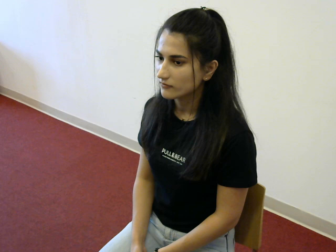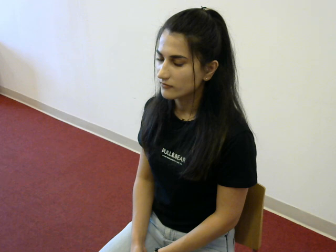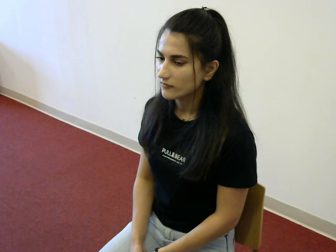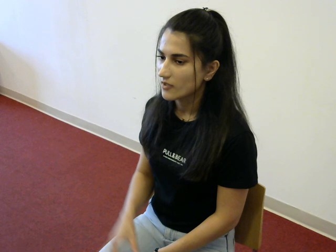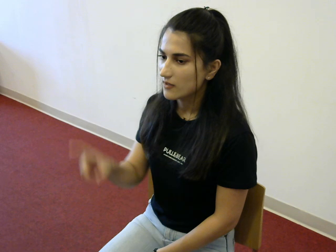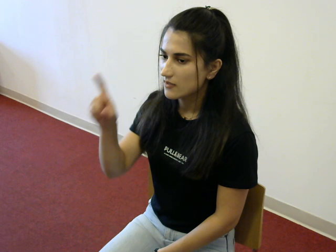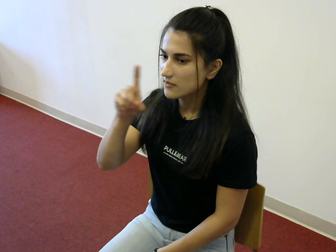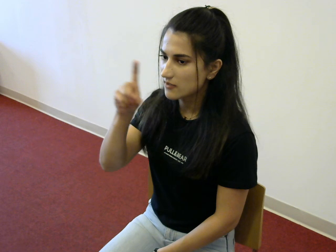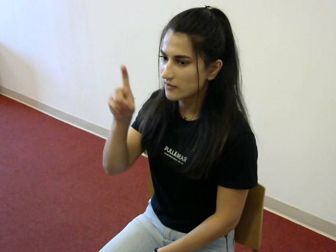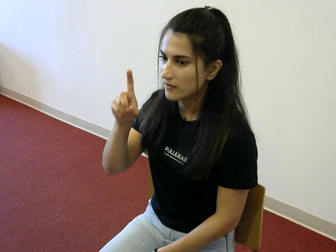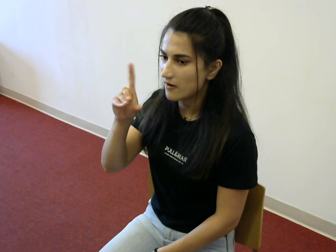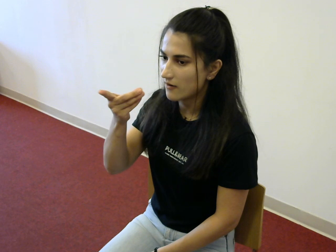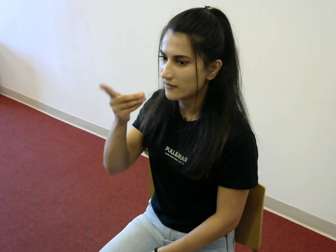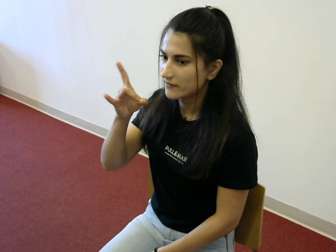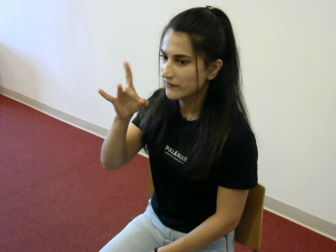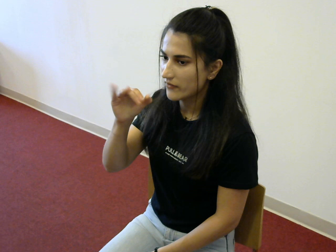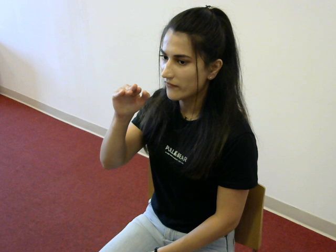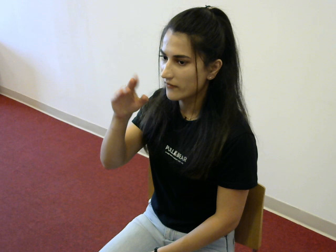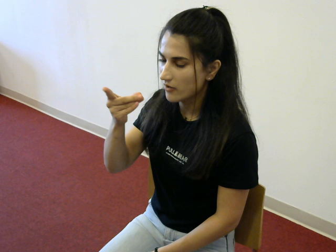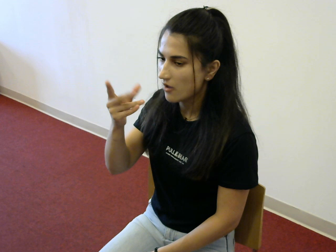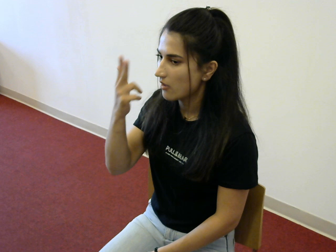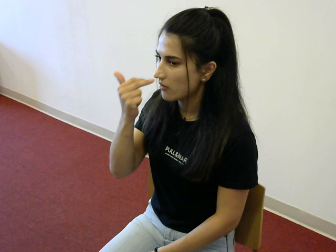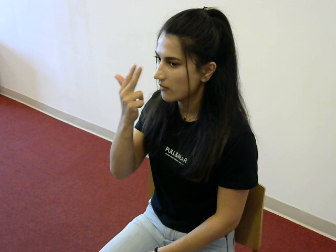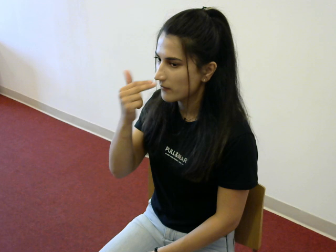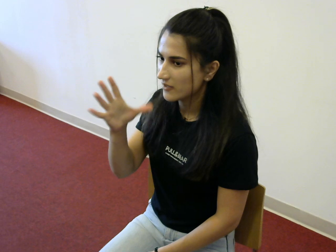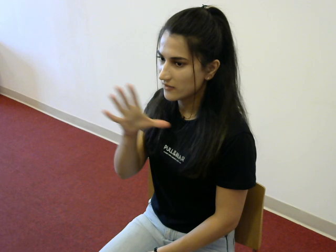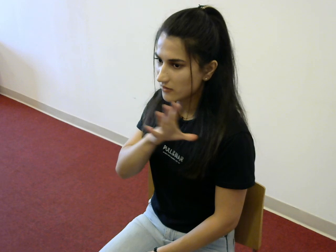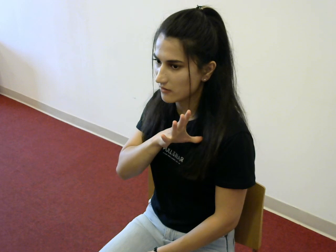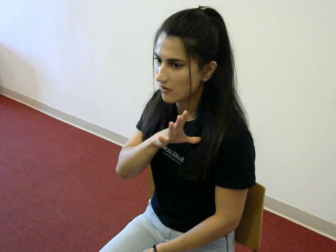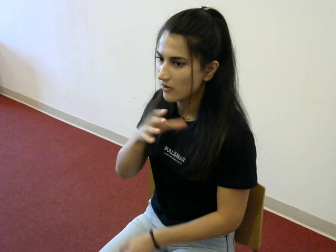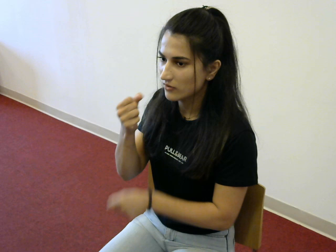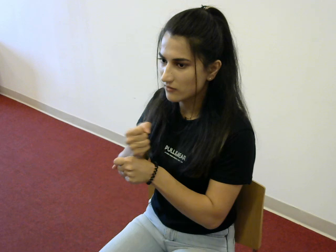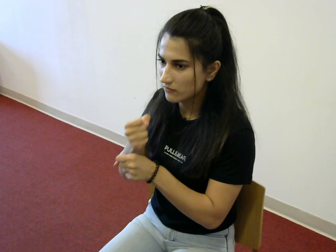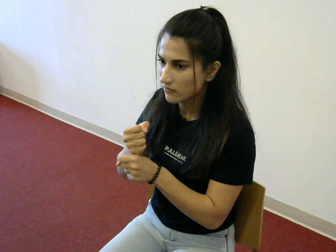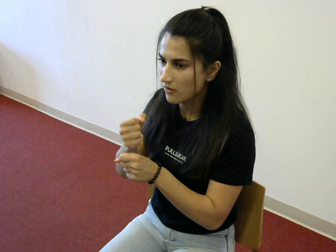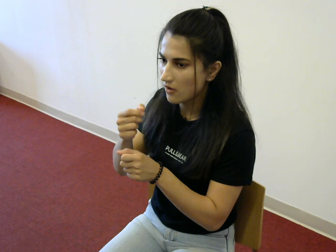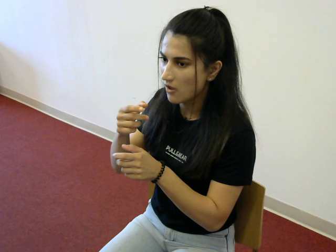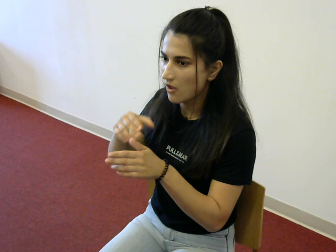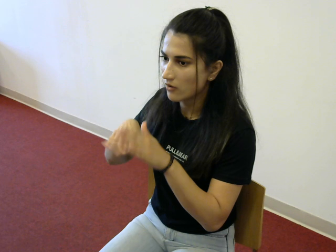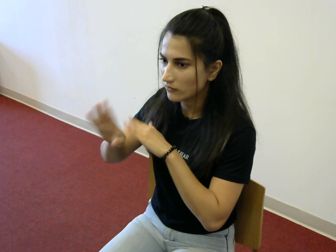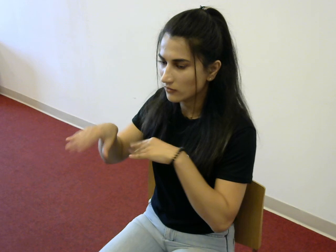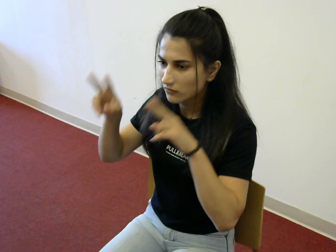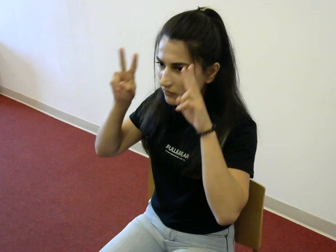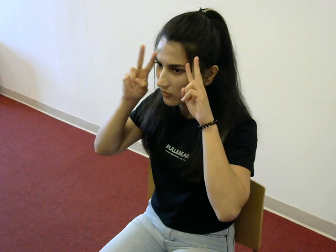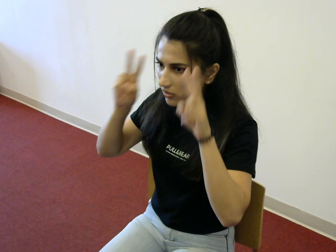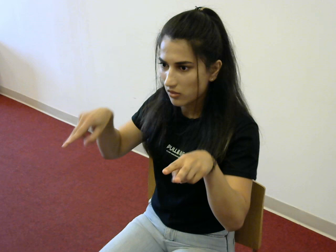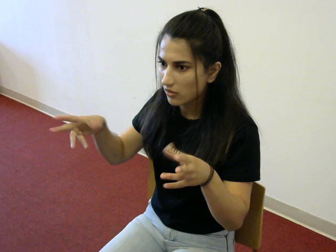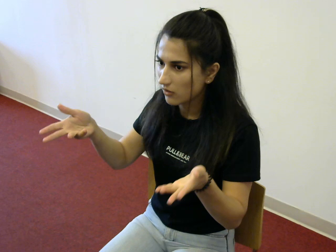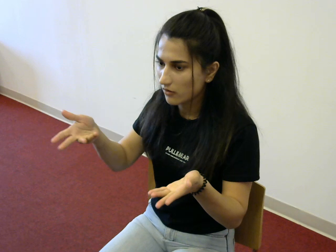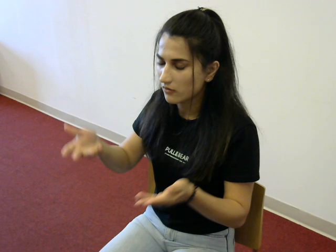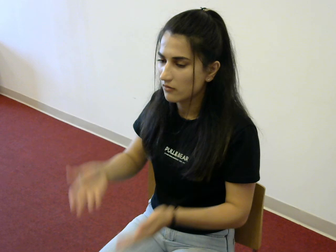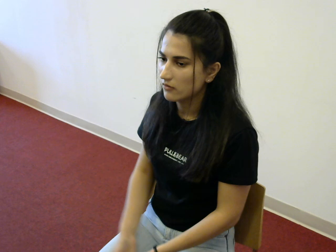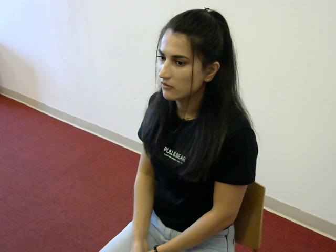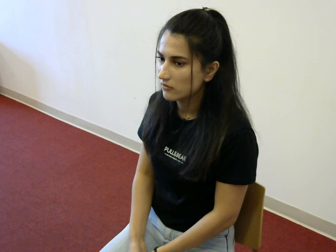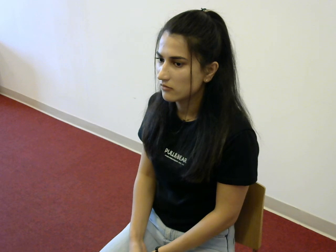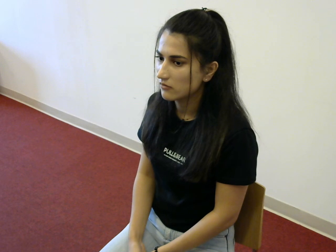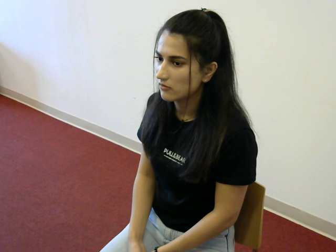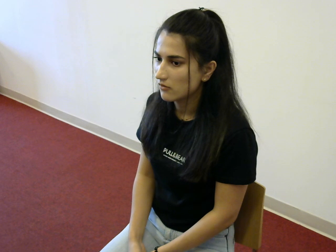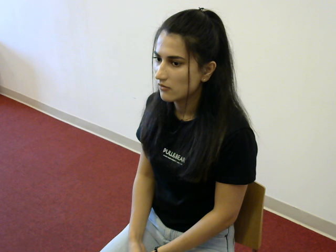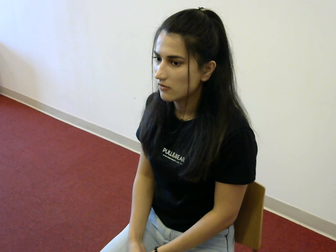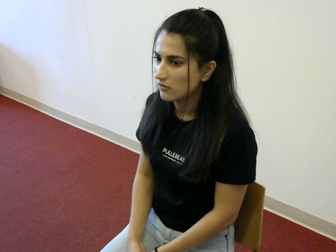Zərifə qrip olub, işə gələ bilmir